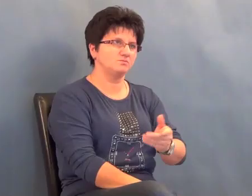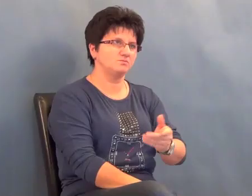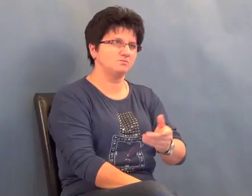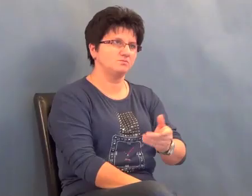Nie.